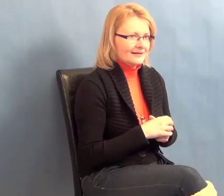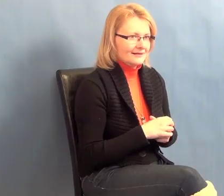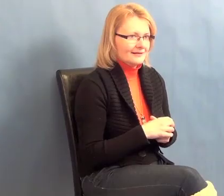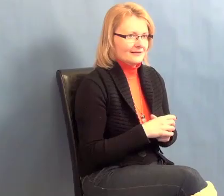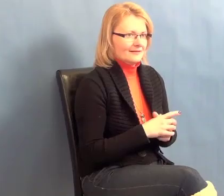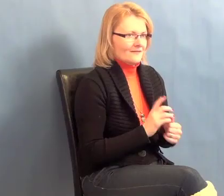Nie wolno.